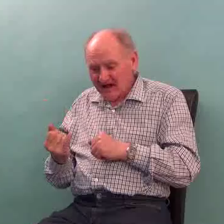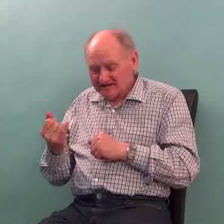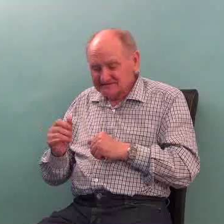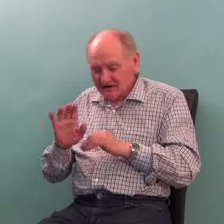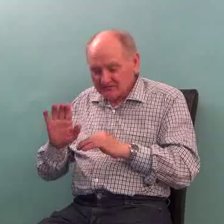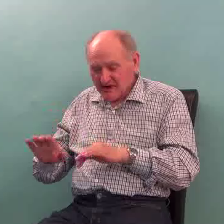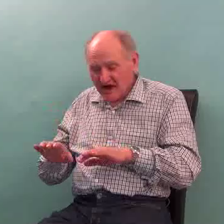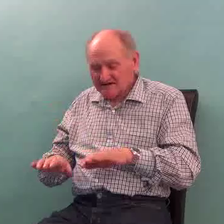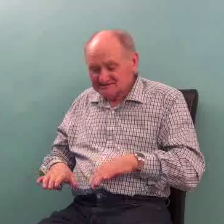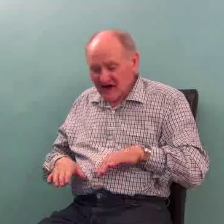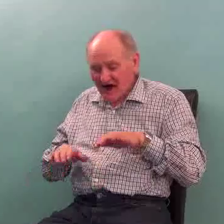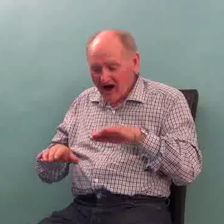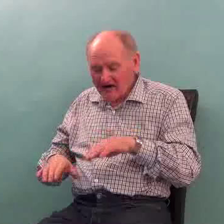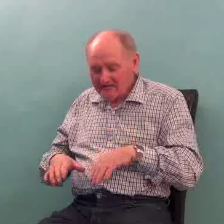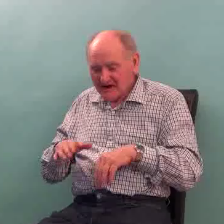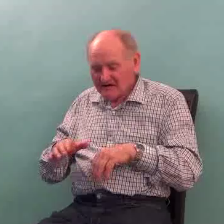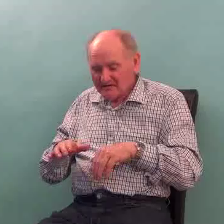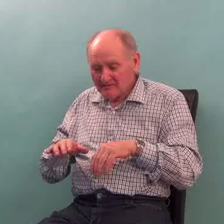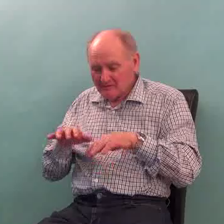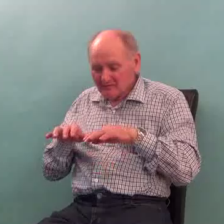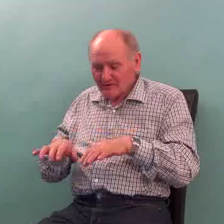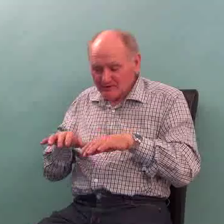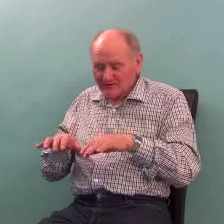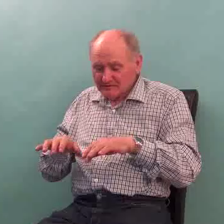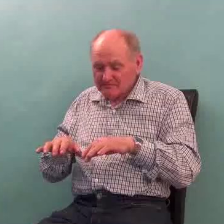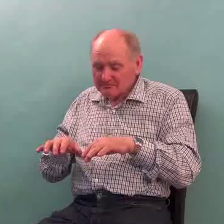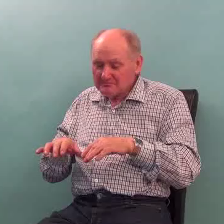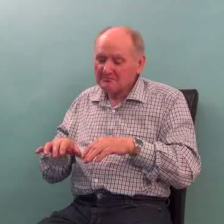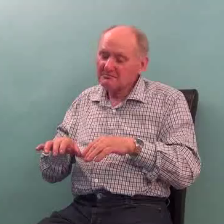Żaby mają dużo dzieci.